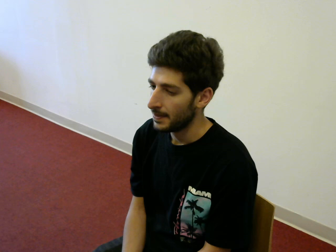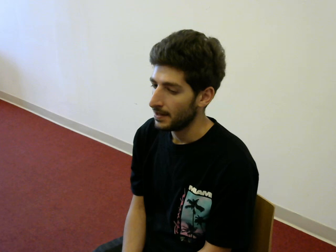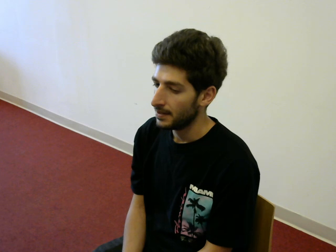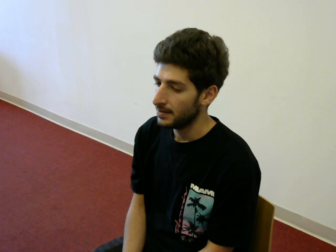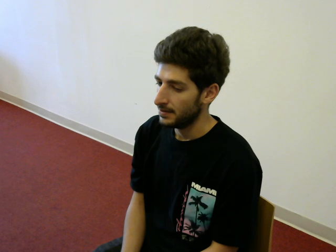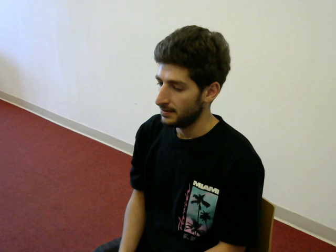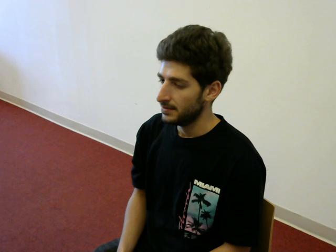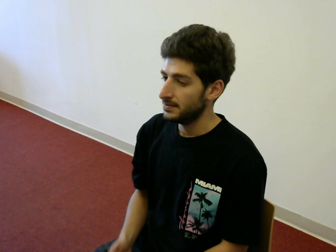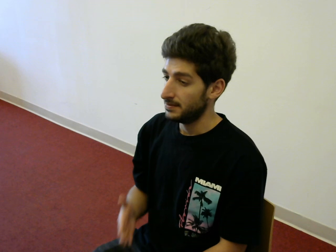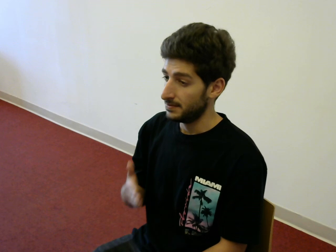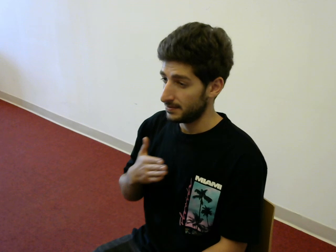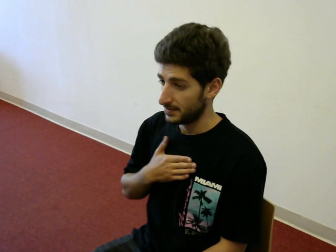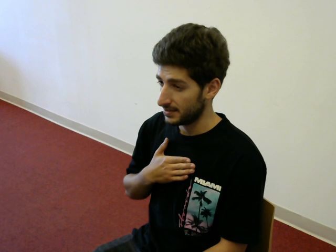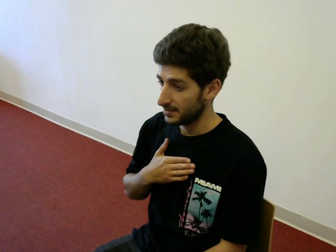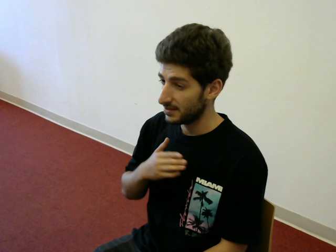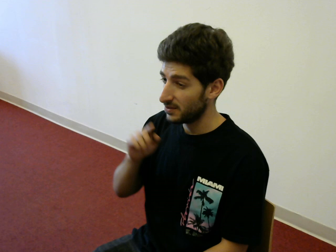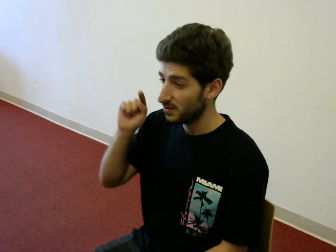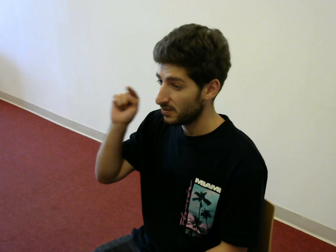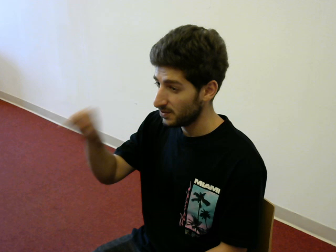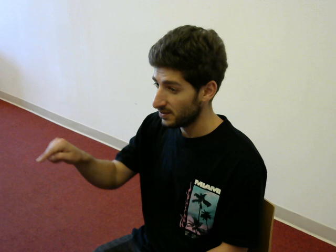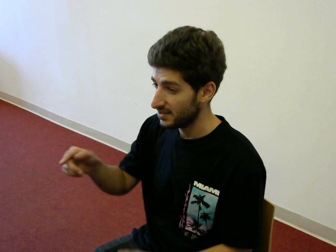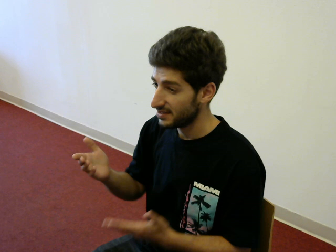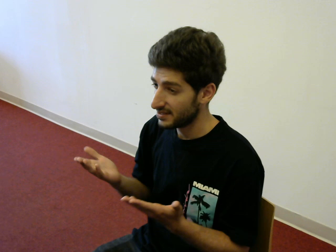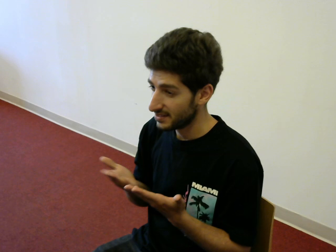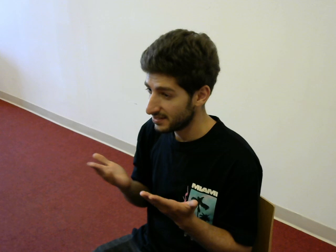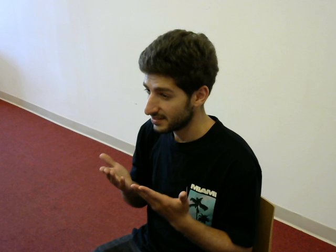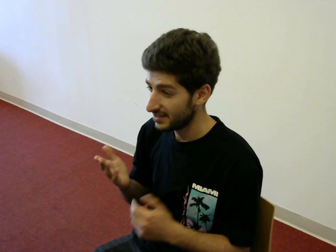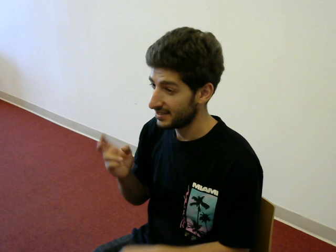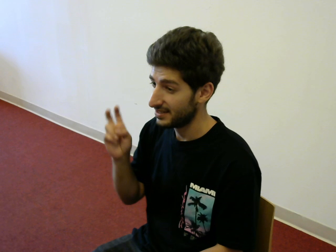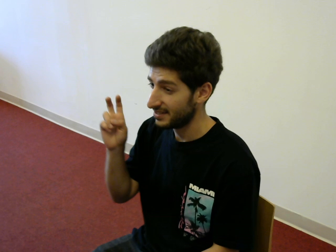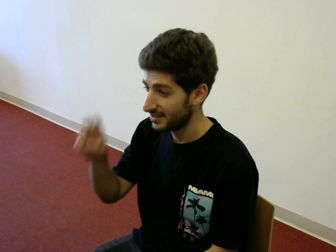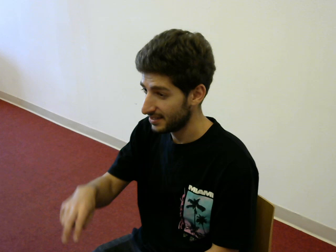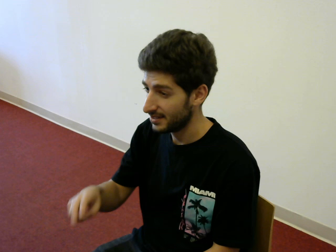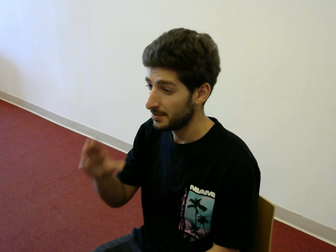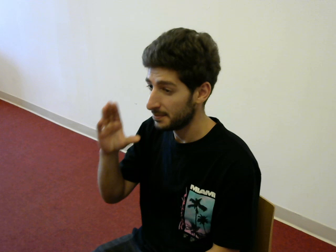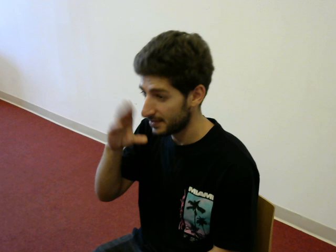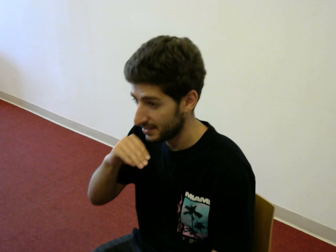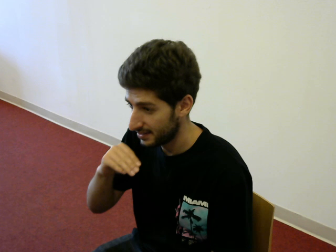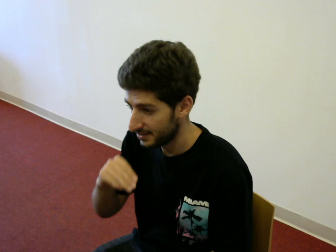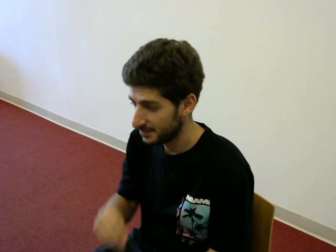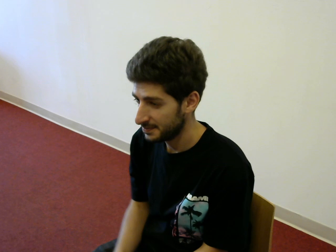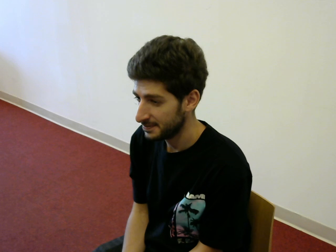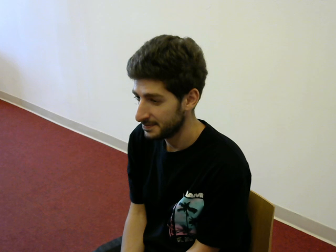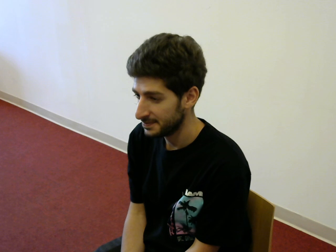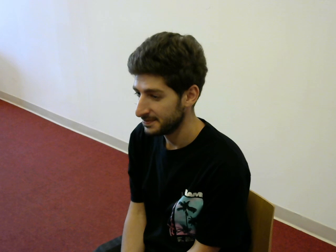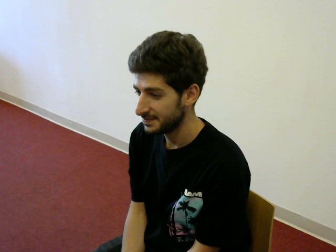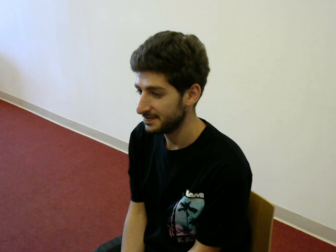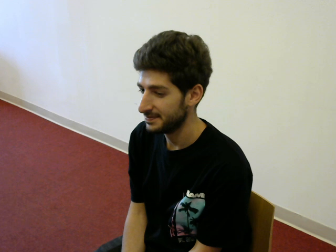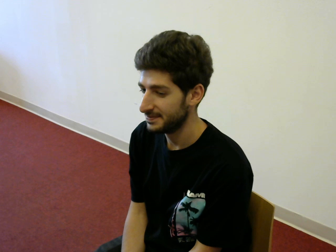Mən ora necə gedə bilərəm?